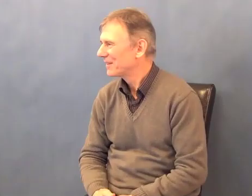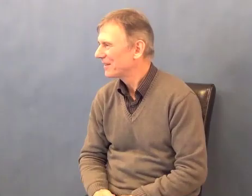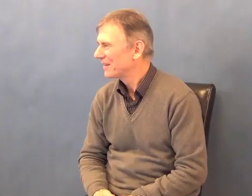Nie wiem.